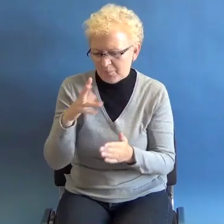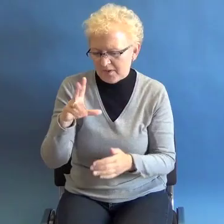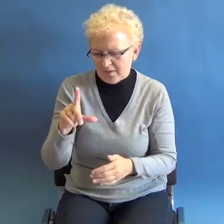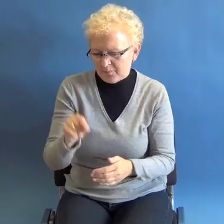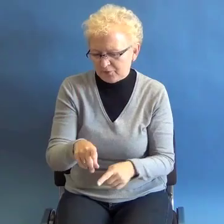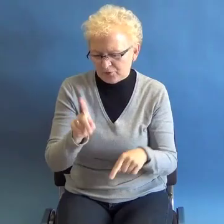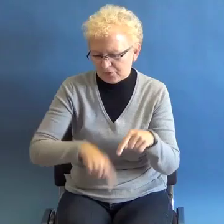Źle.